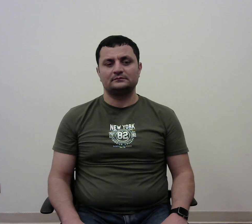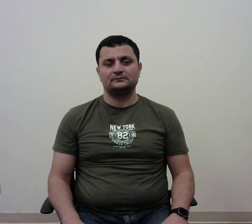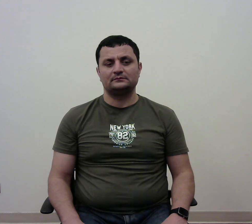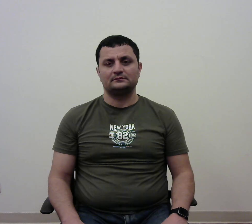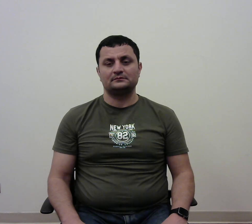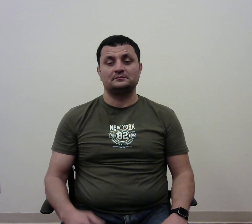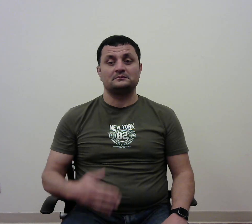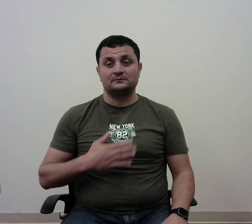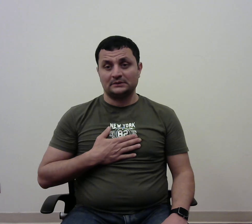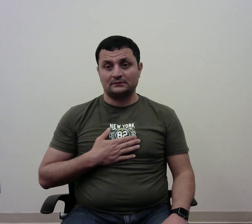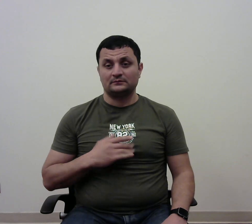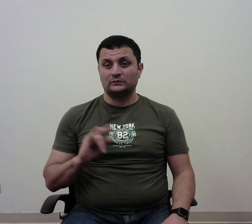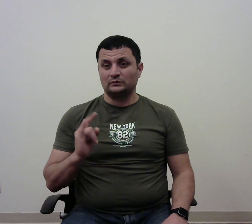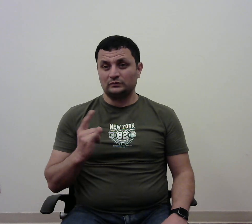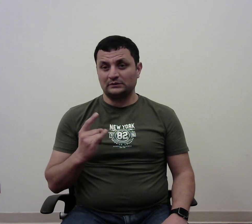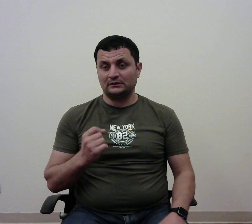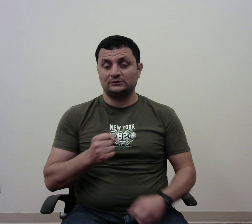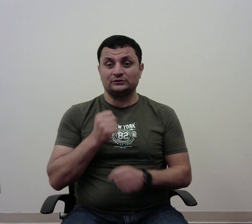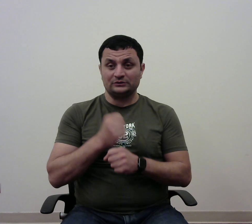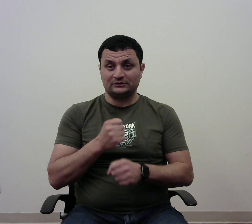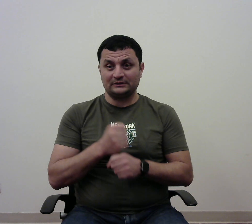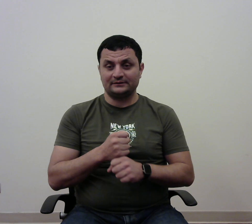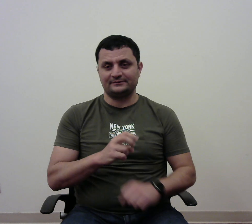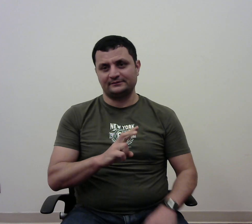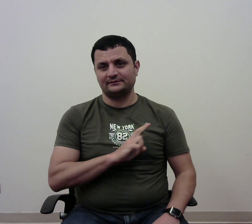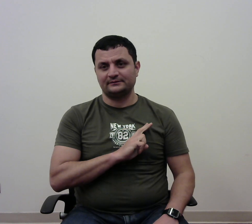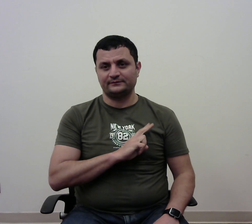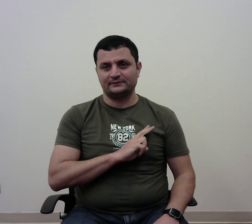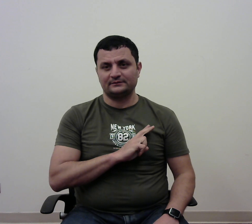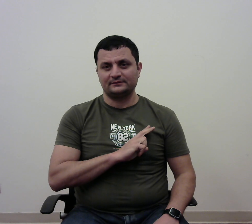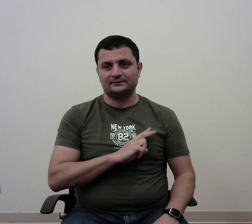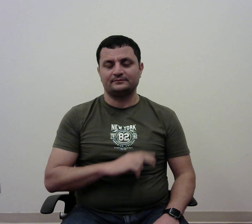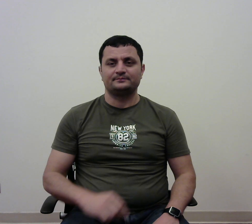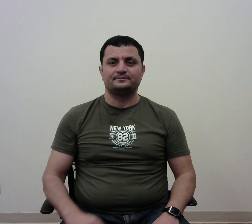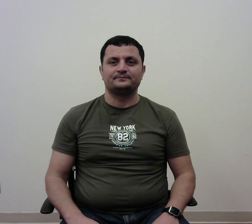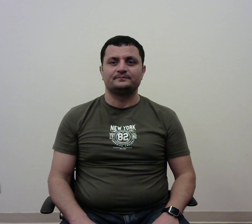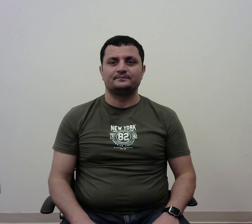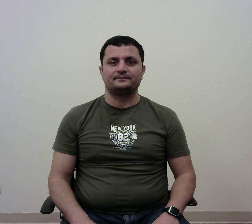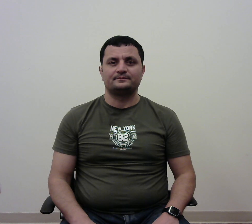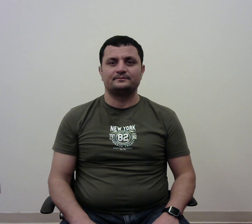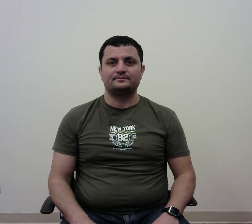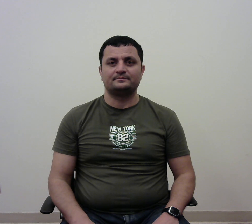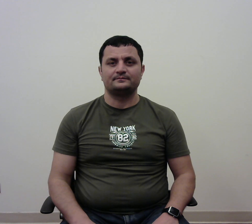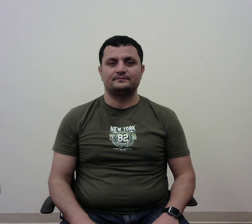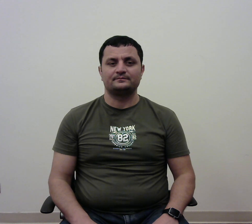Mən uşaqlarla işləməyi sevirəm